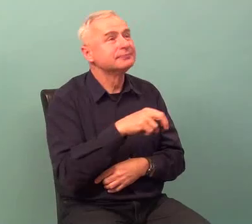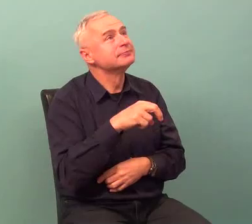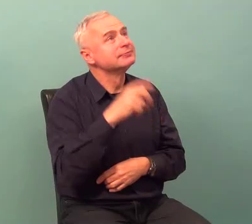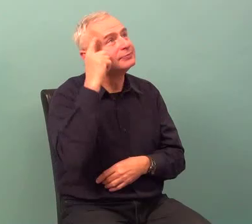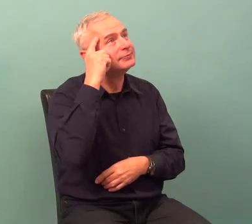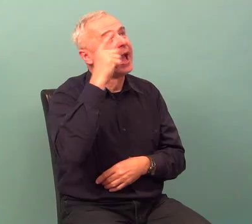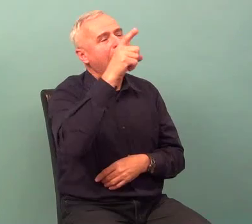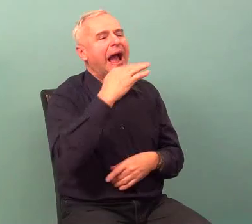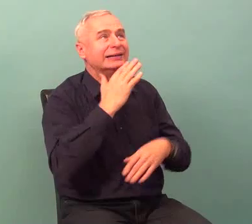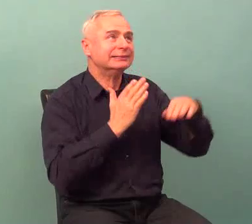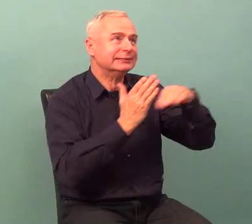Wpadł na pomysł jak tam wejść.